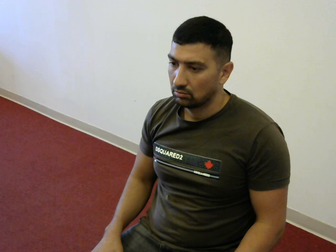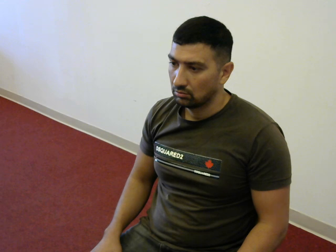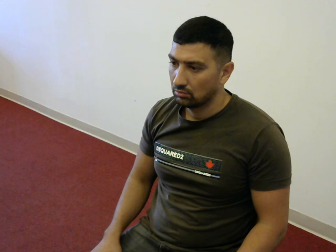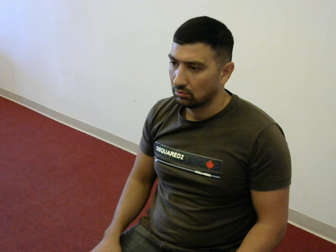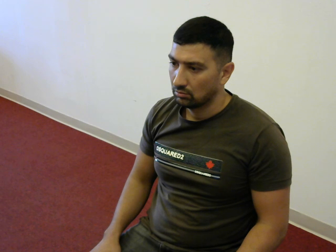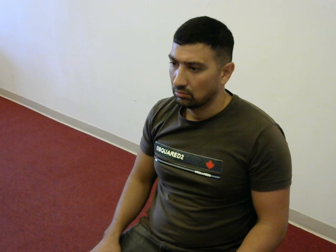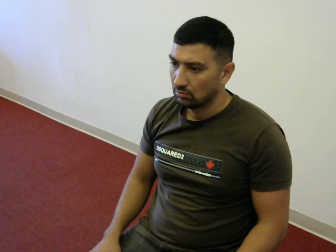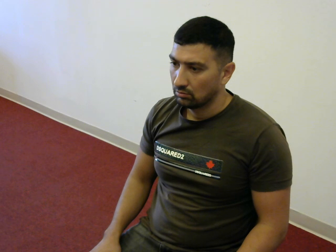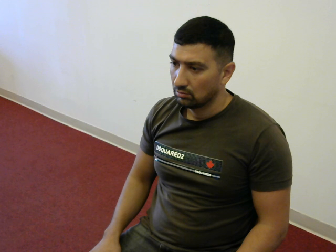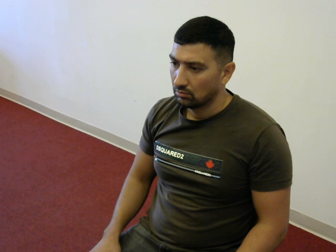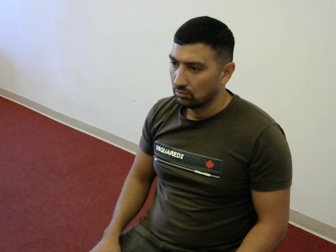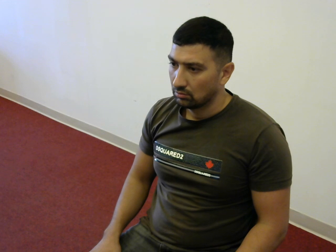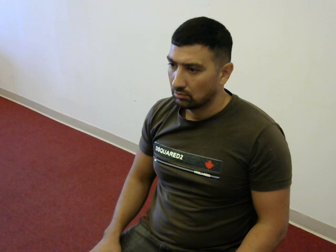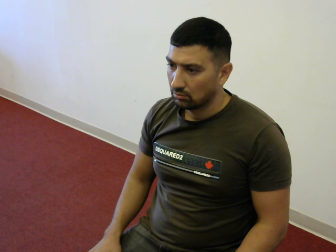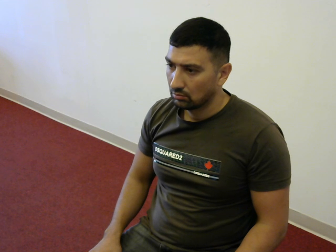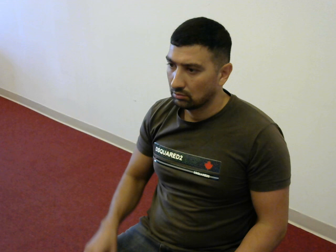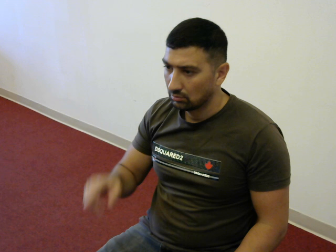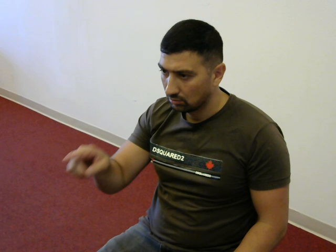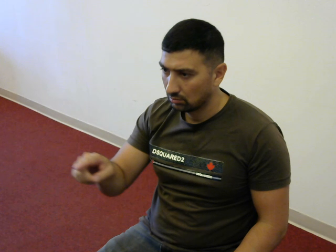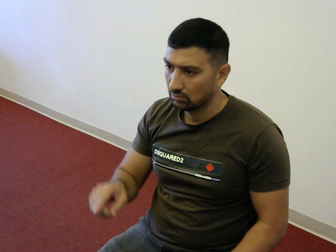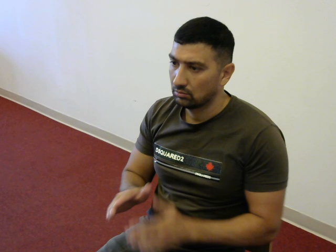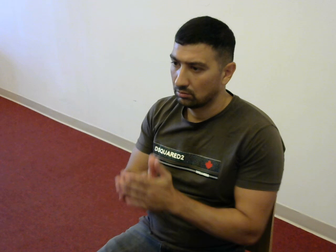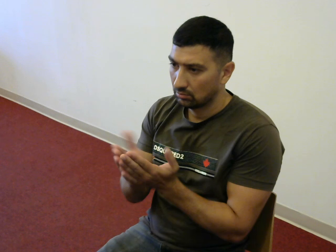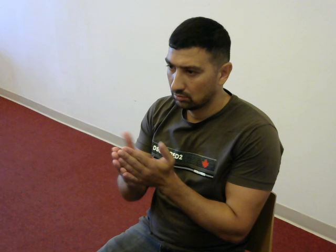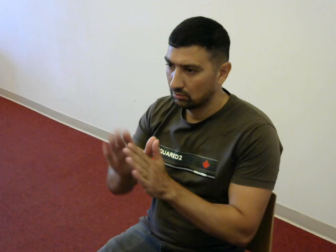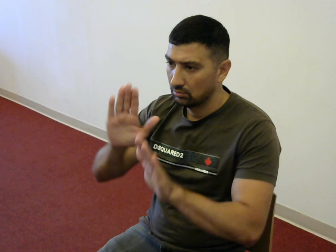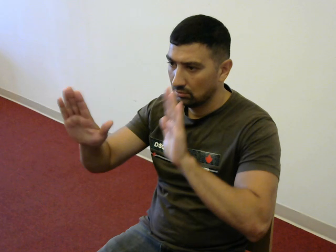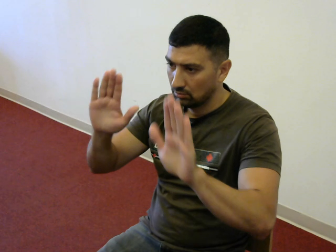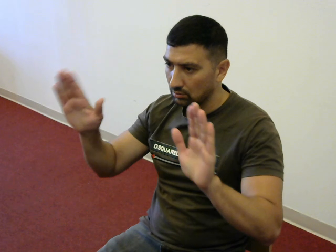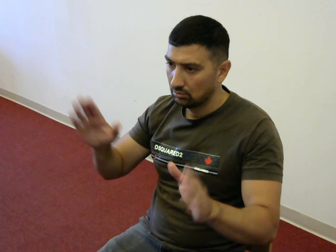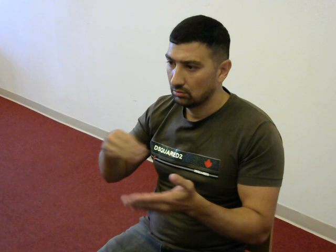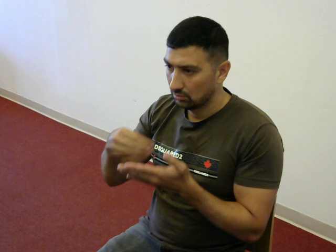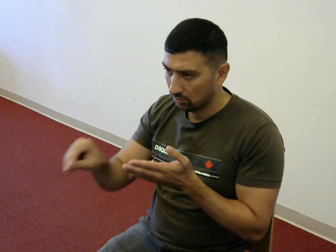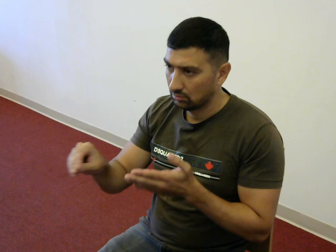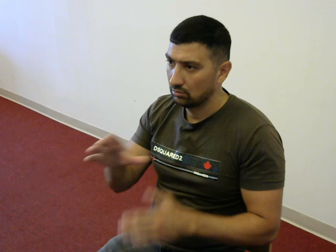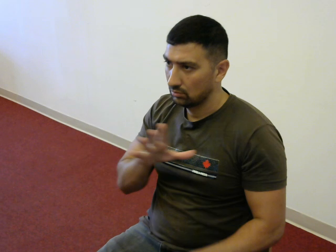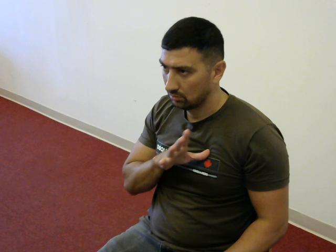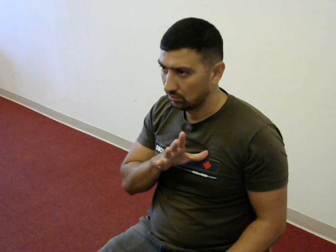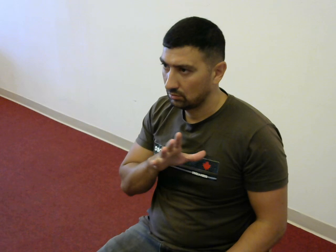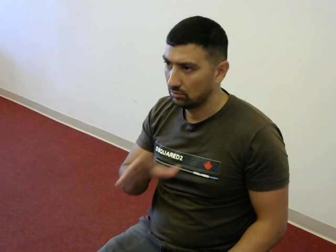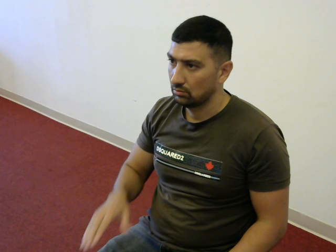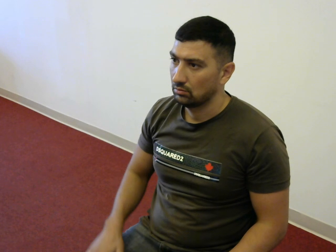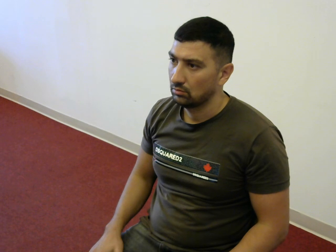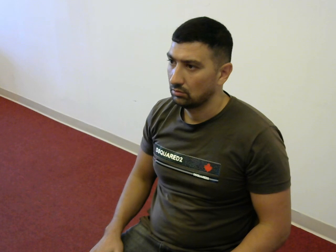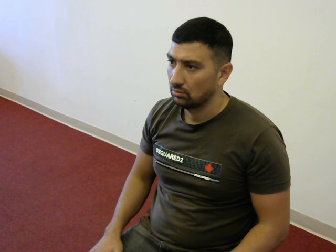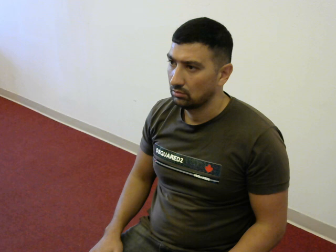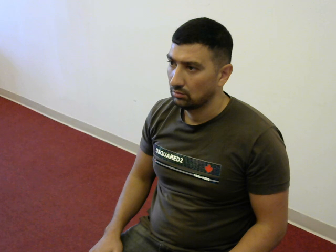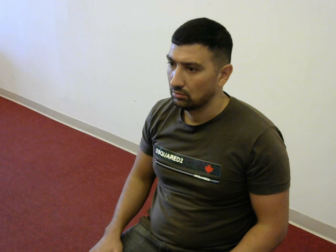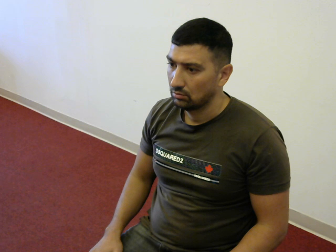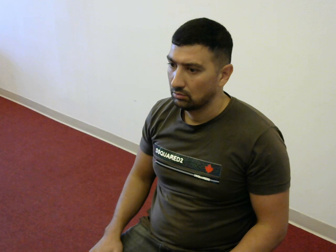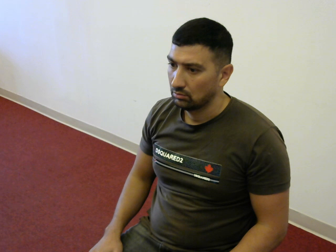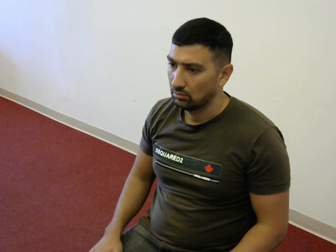Bu kitabları sərgidən almışam